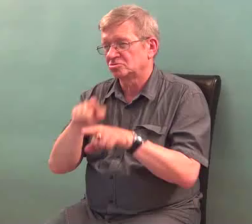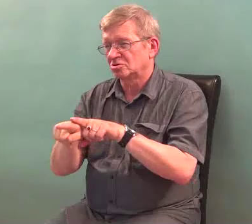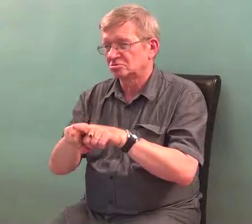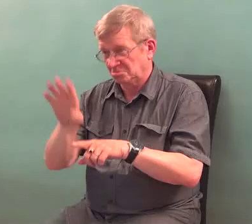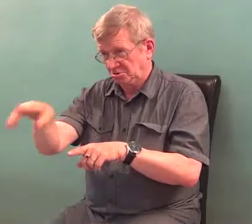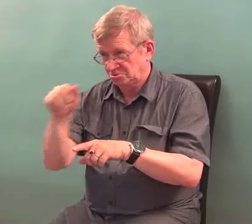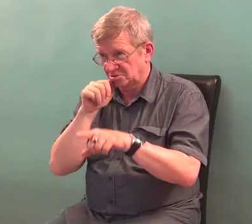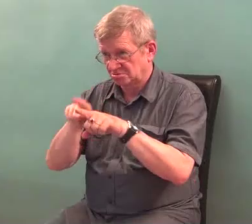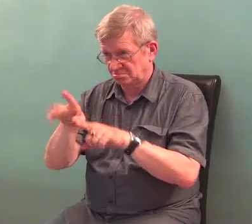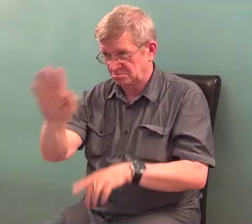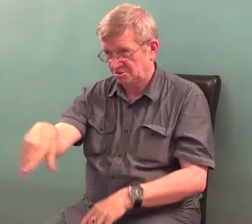A ty masz siostrę?